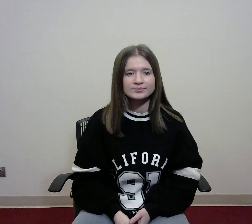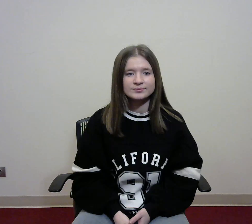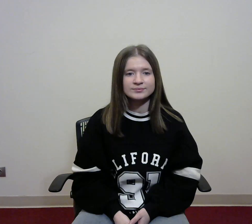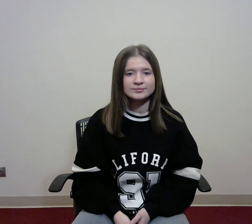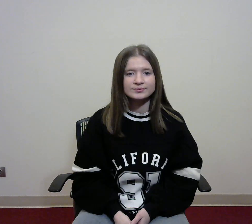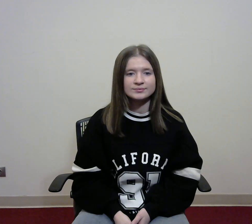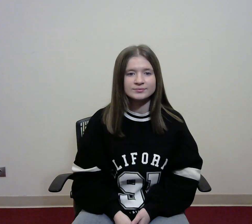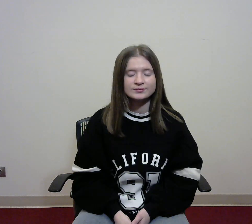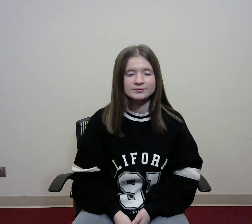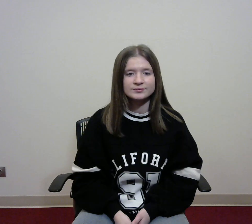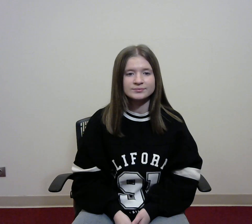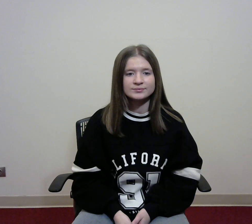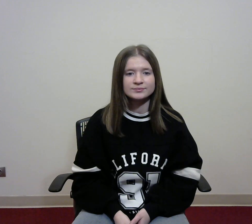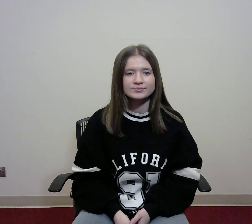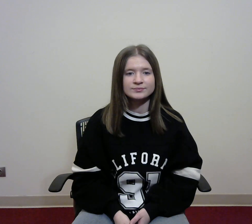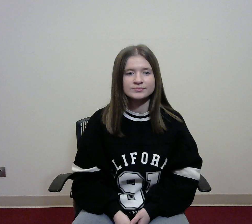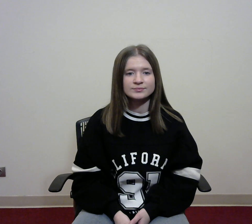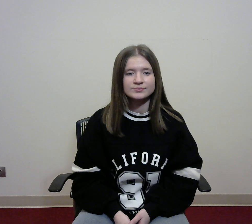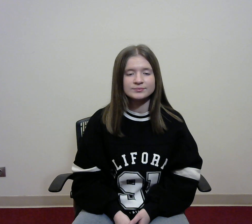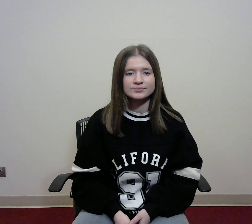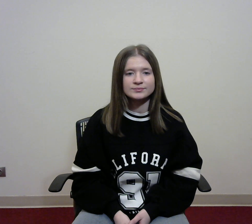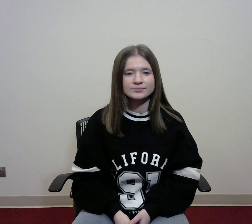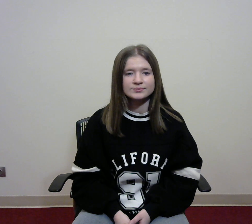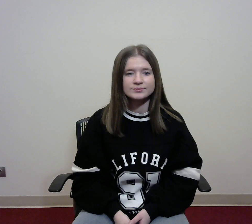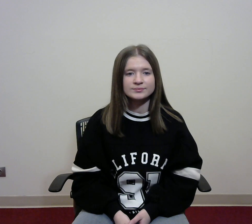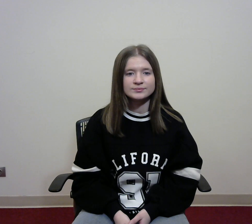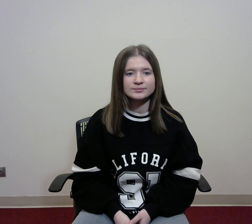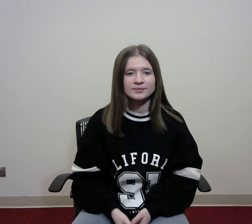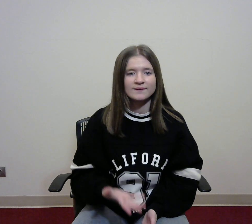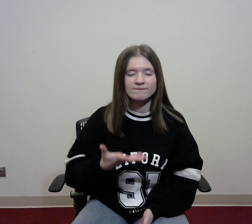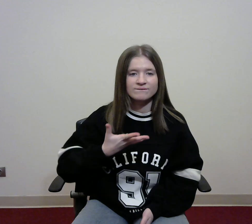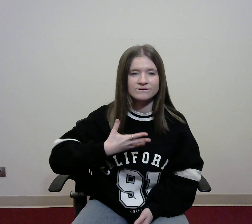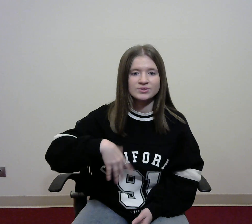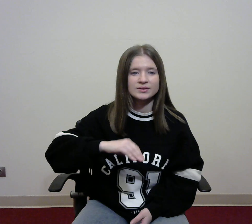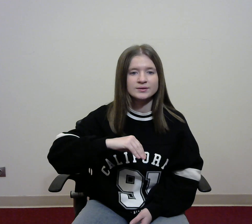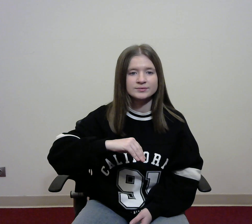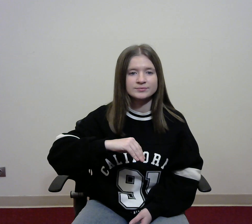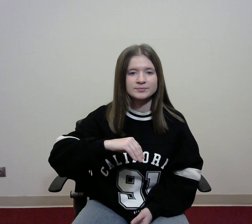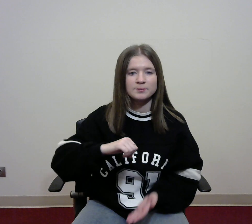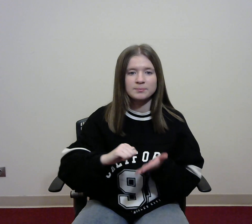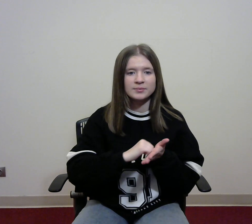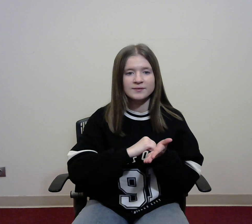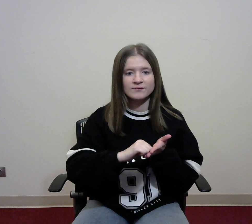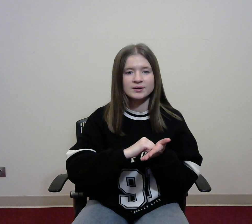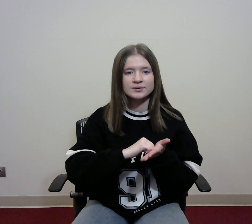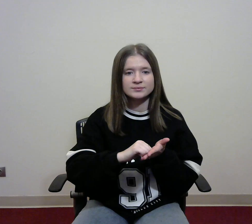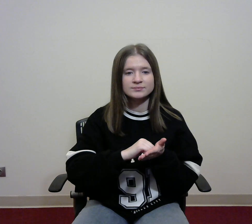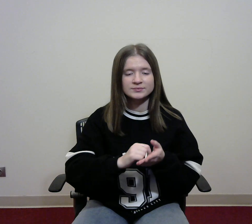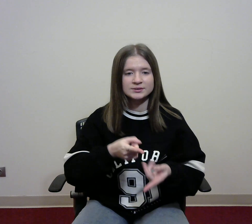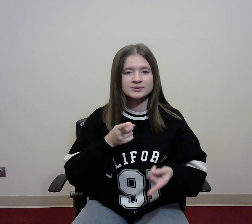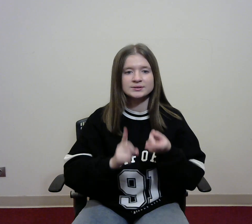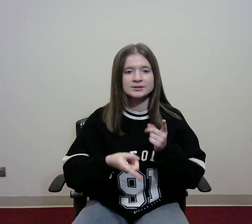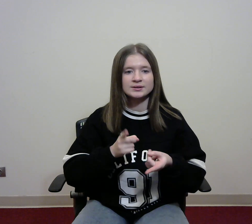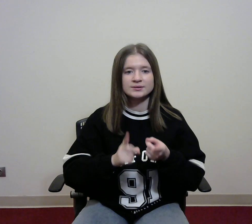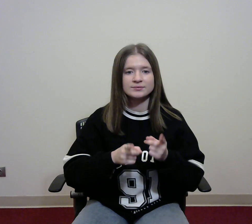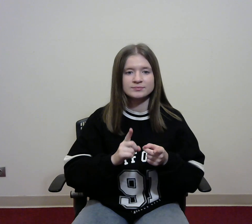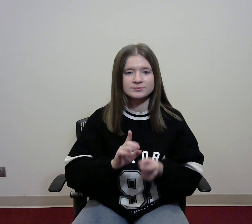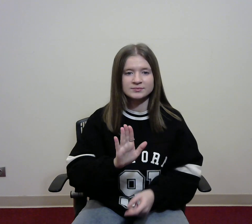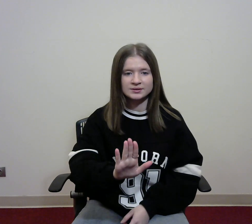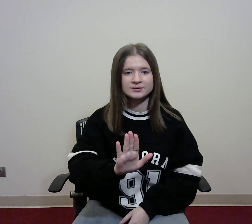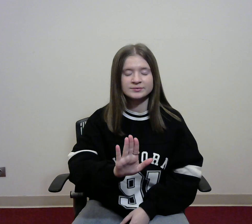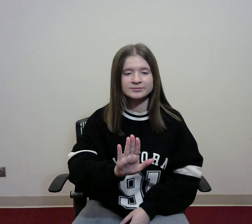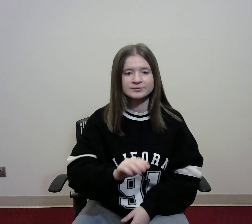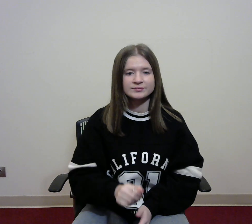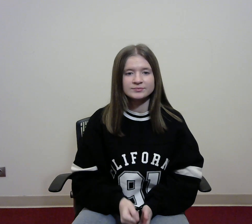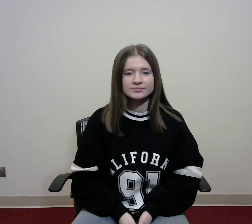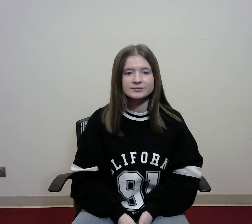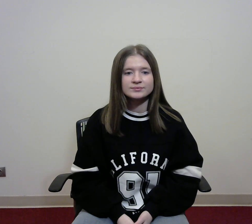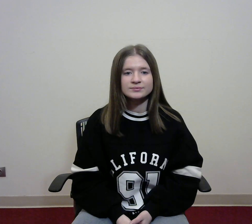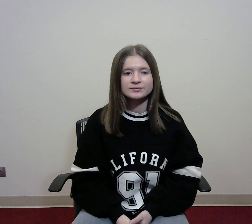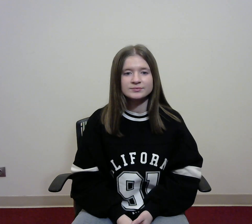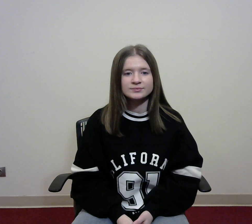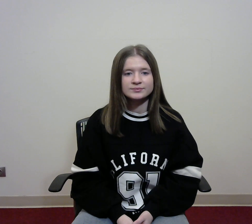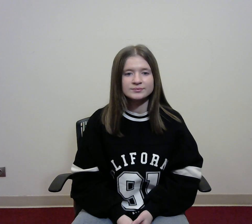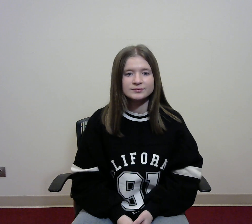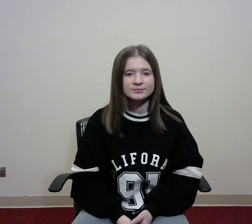Bütün sənədlərin əsli olmalıdır